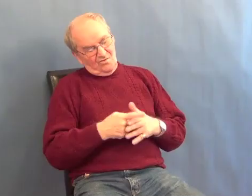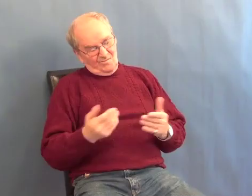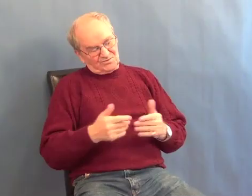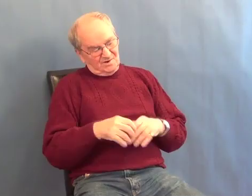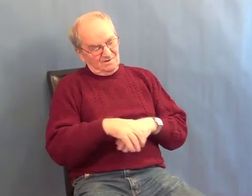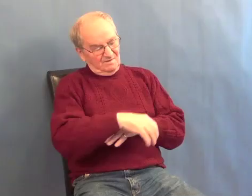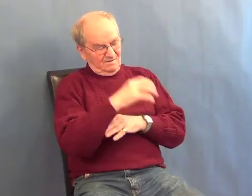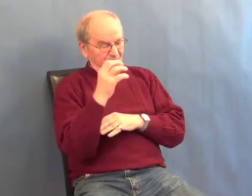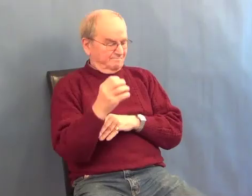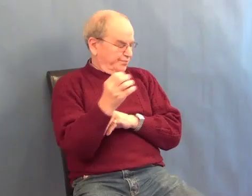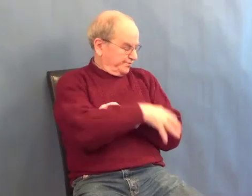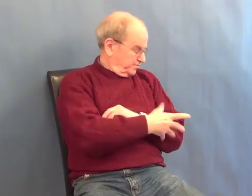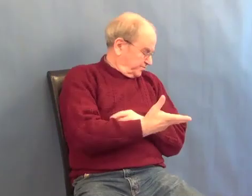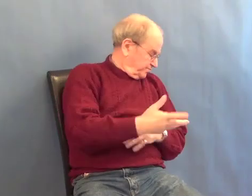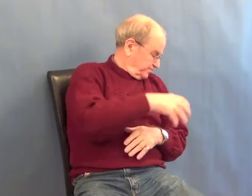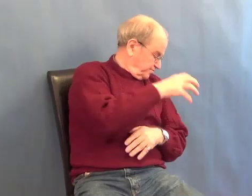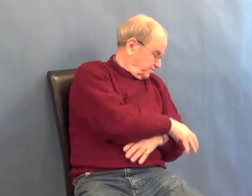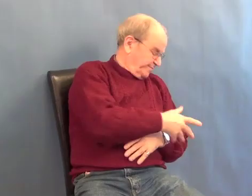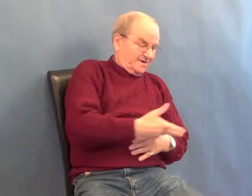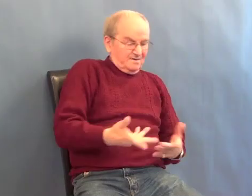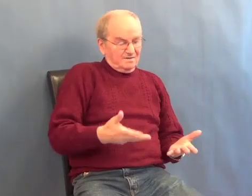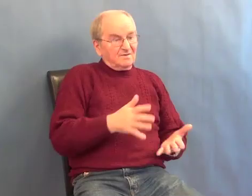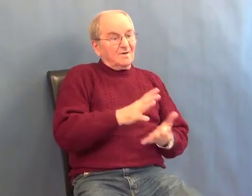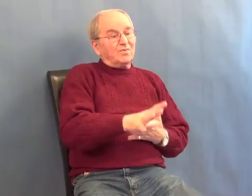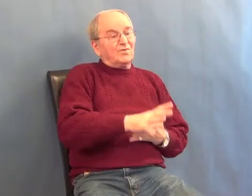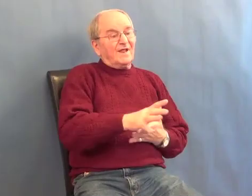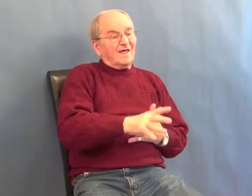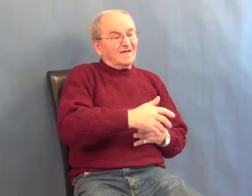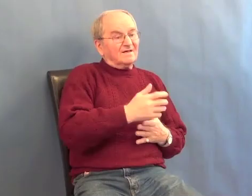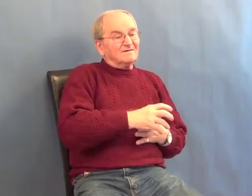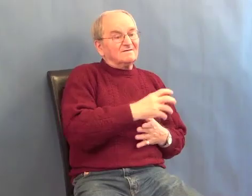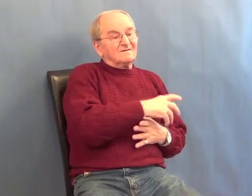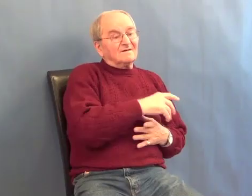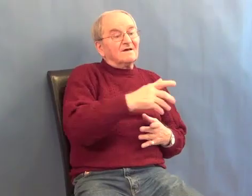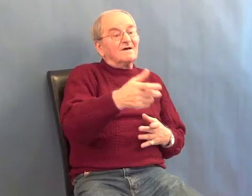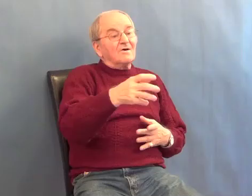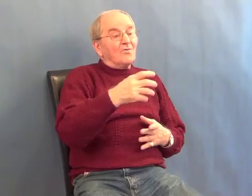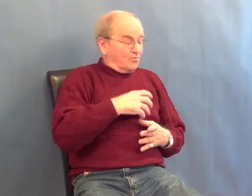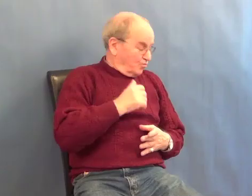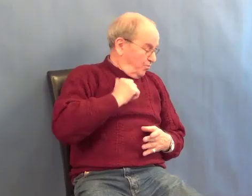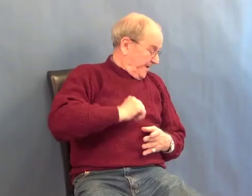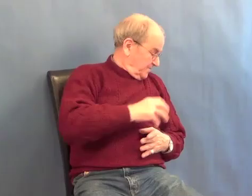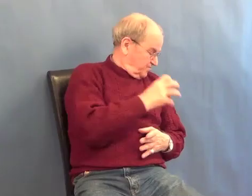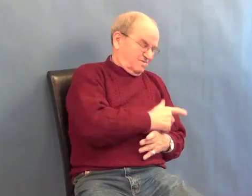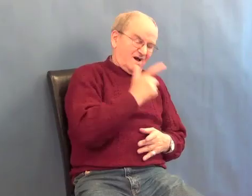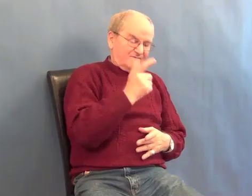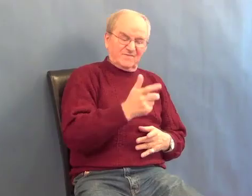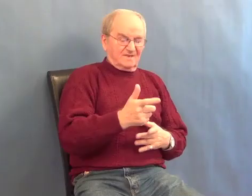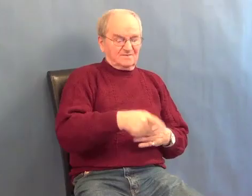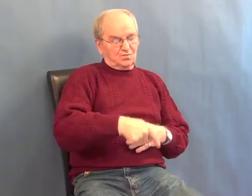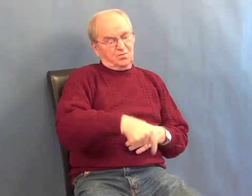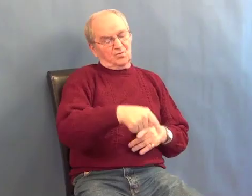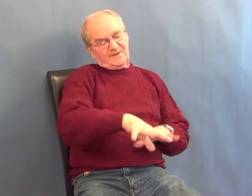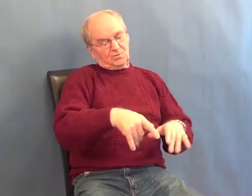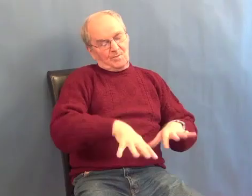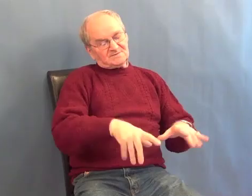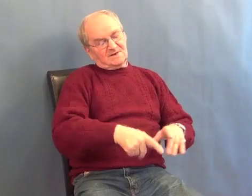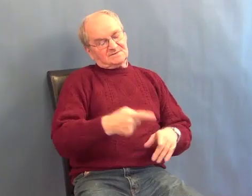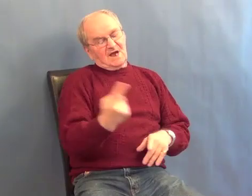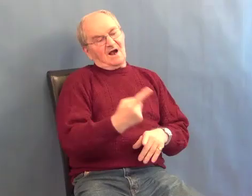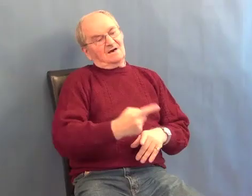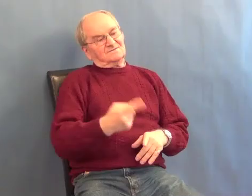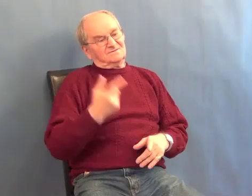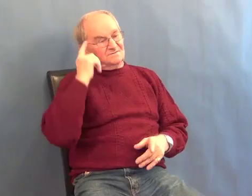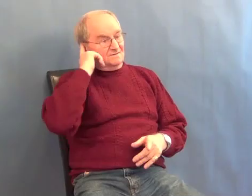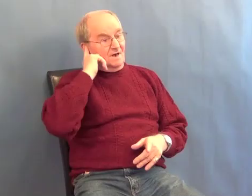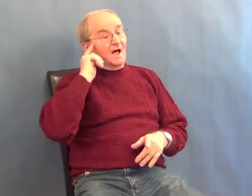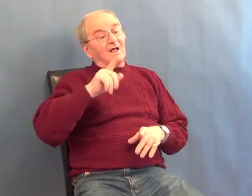Bo konie mogą zrobić kupę i zostawić brudy, to dlatego jest zakaz.